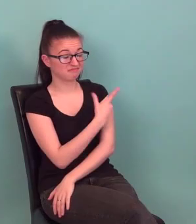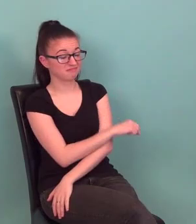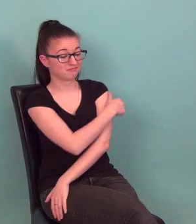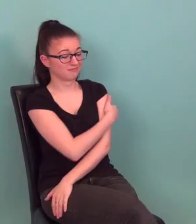Aha.